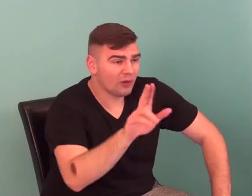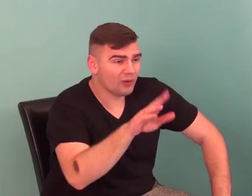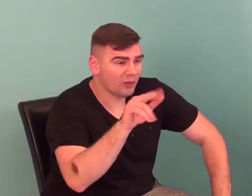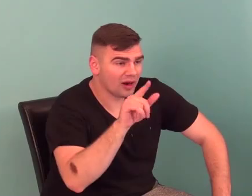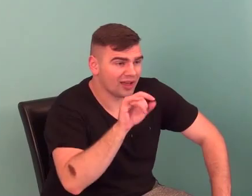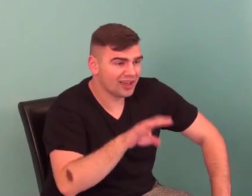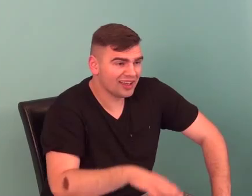Kulig?